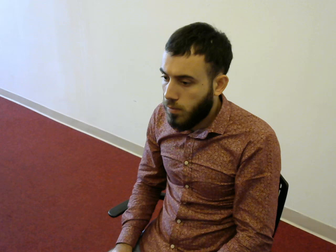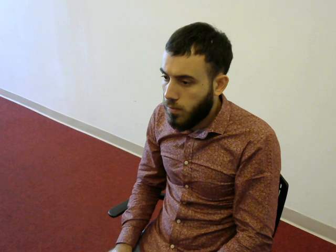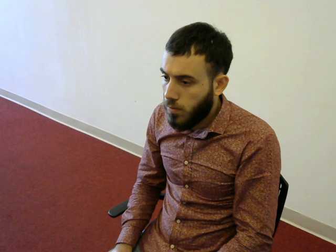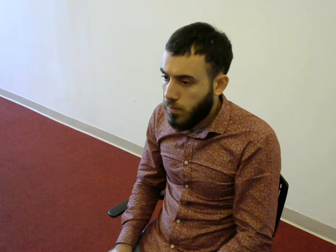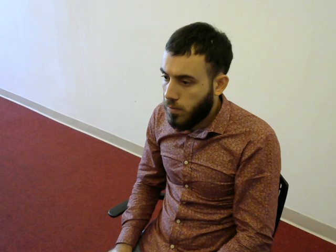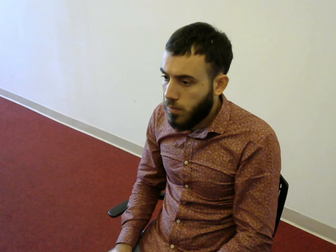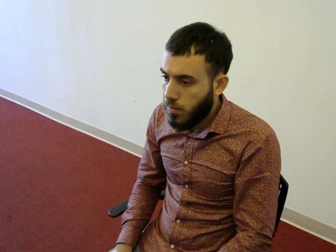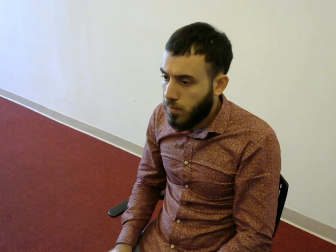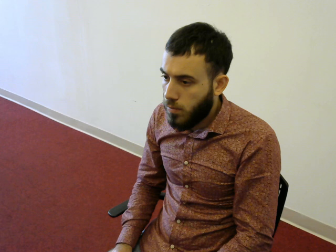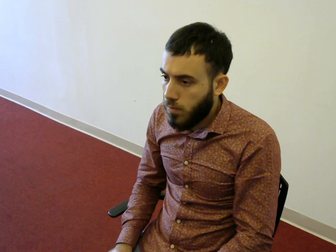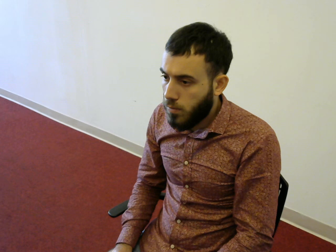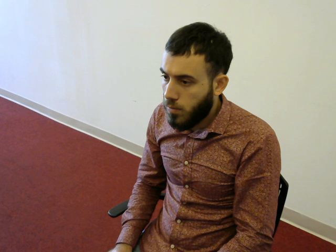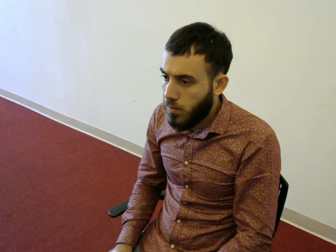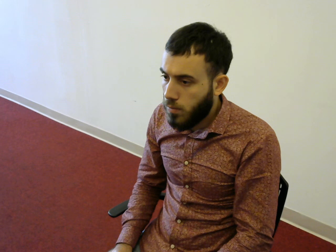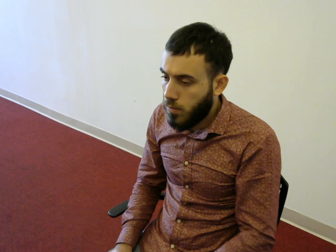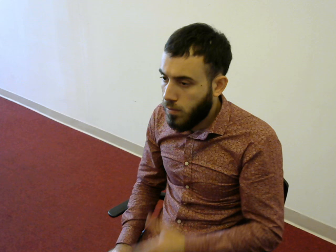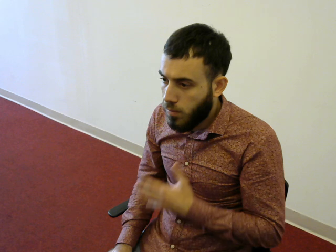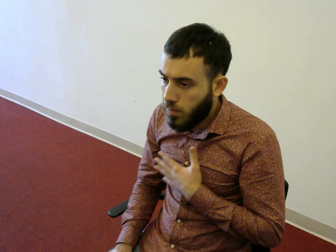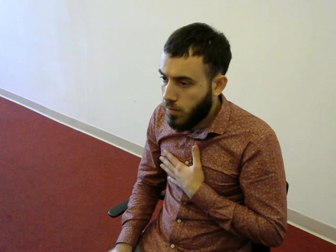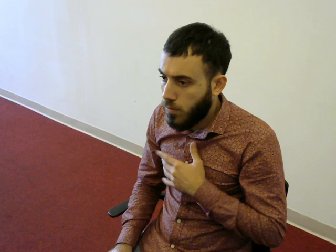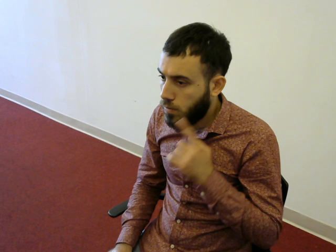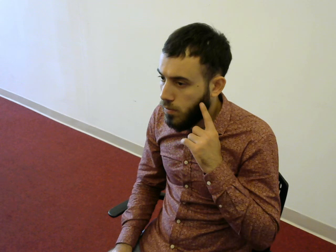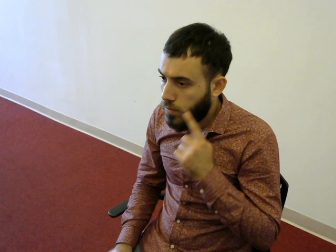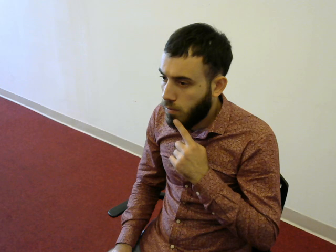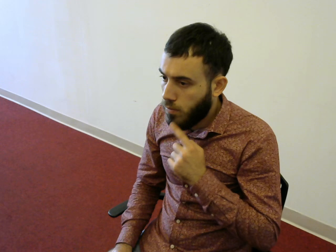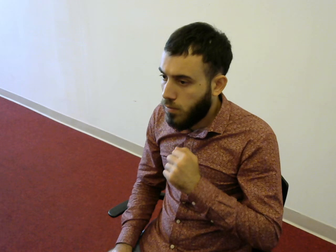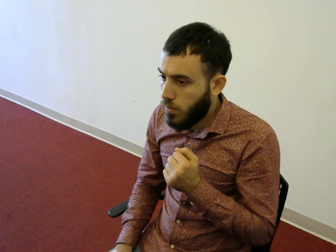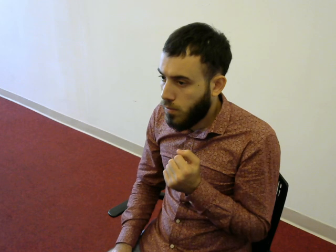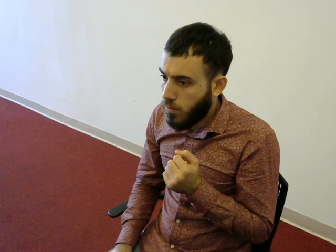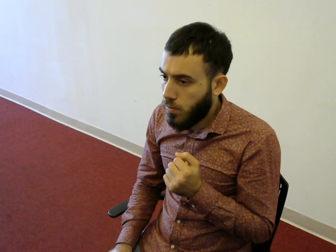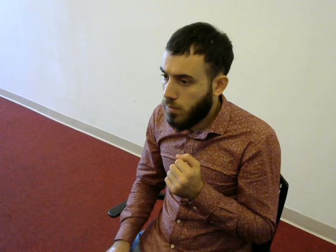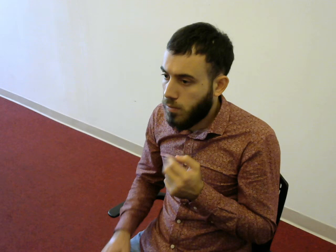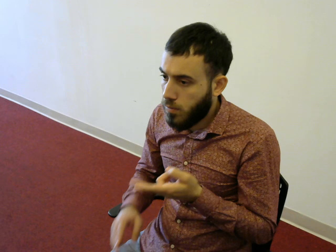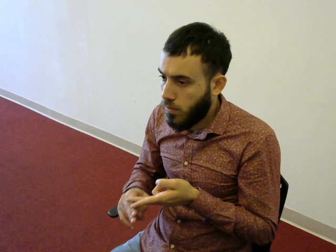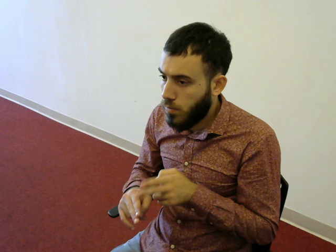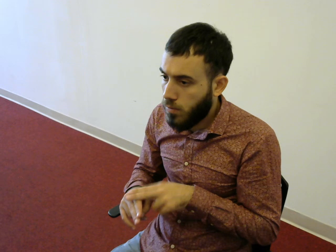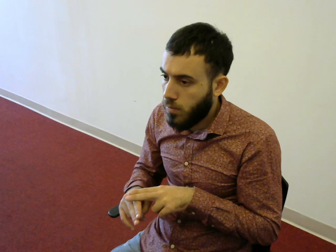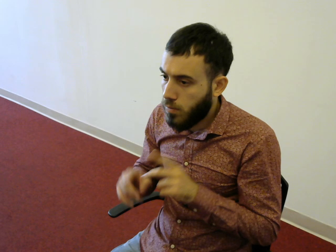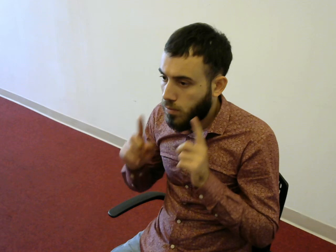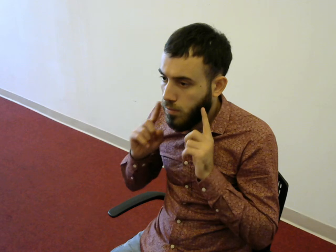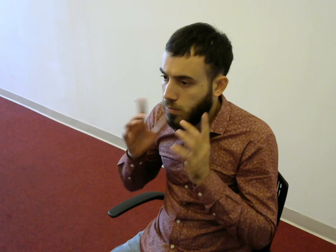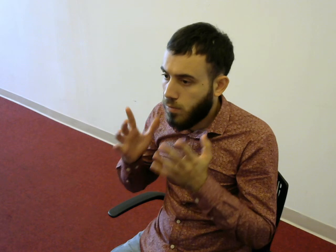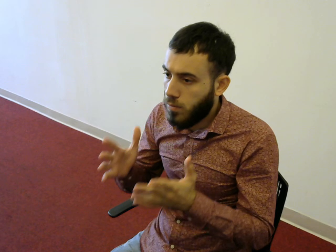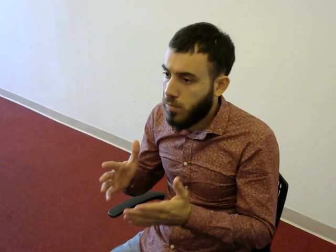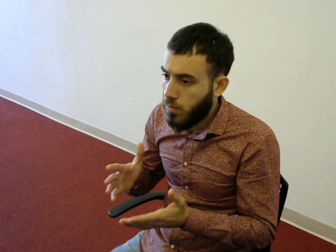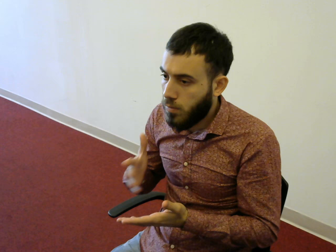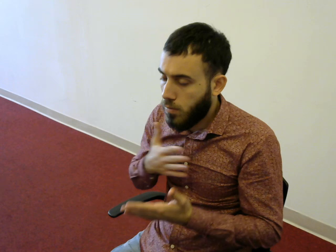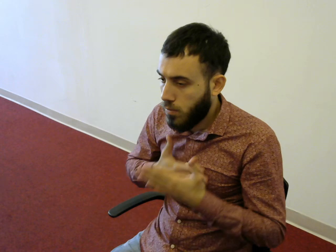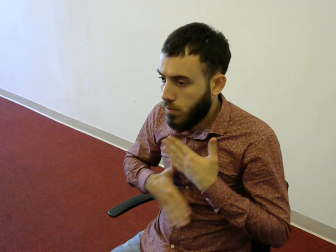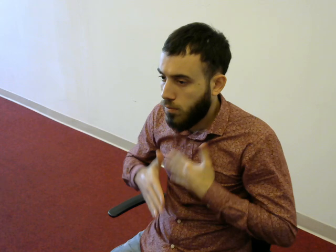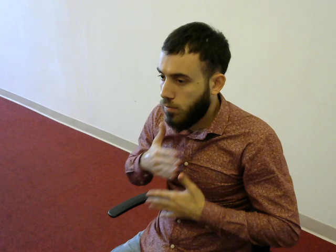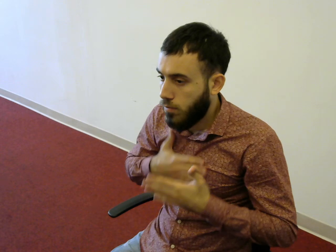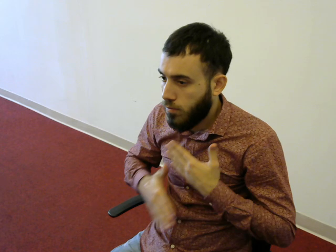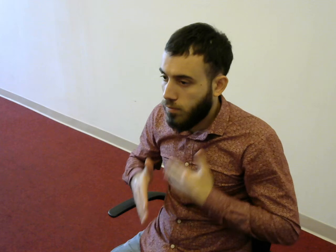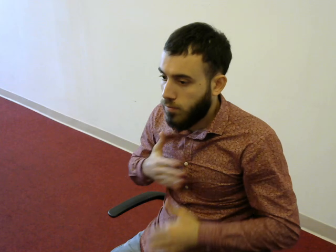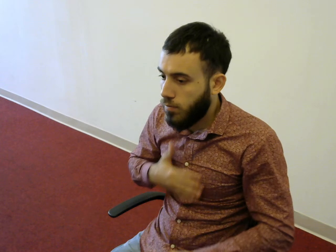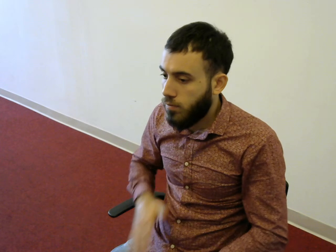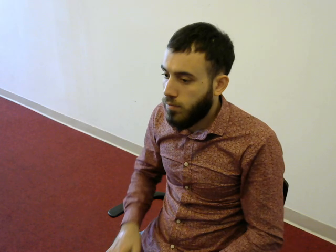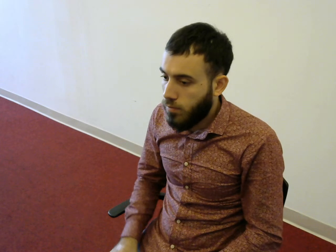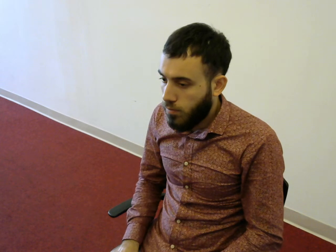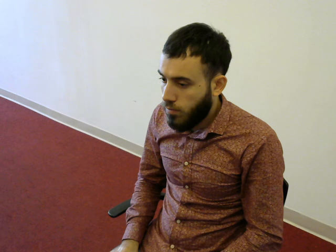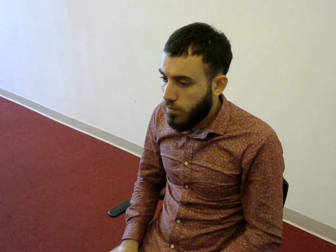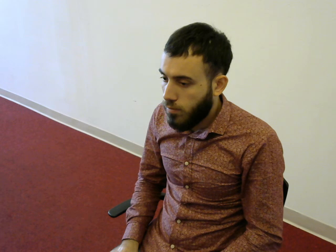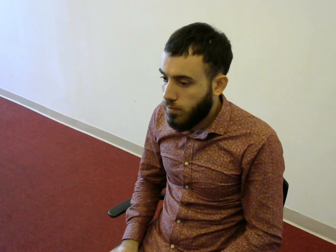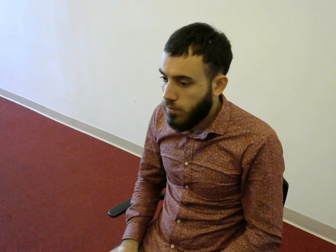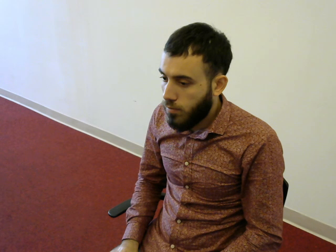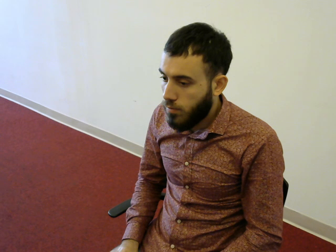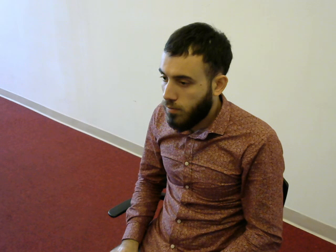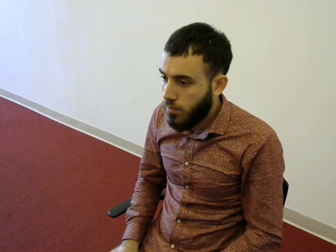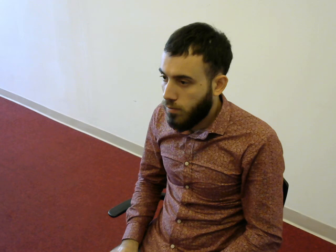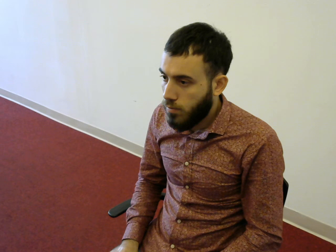Mənim eşitmə məhdudiyyətli dostlarım bu xəbərə sevinəcək